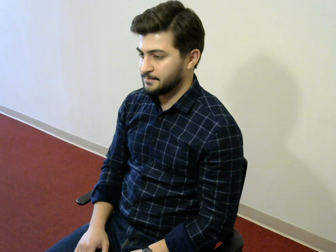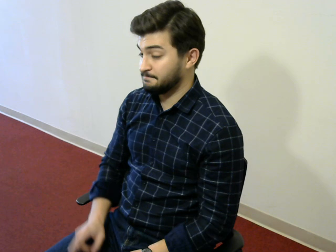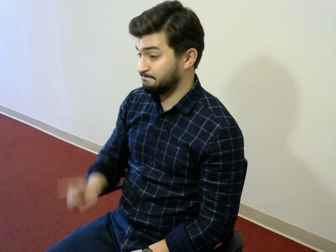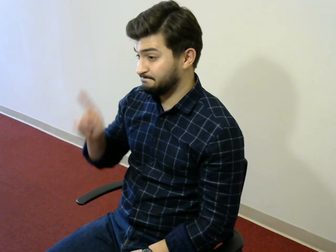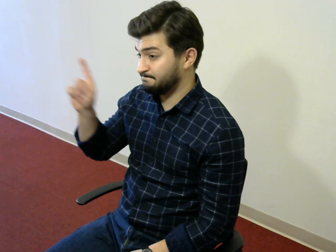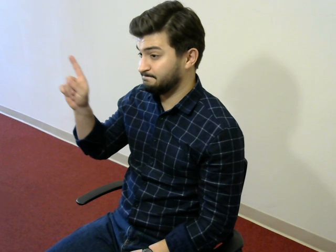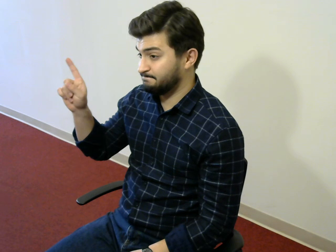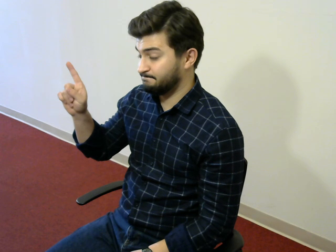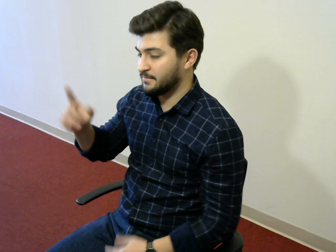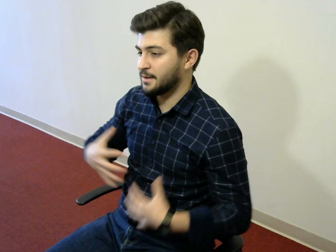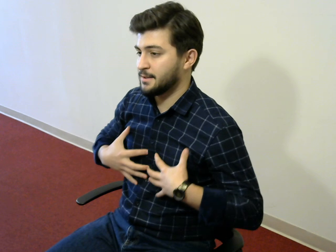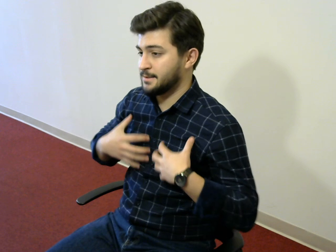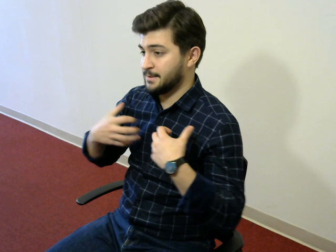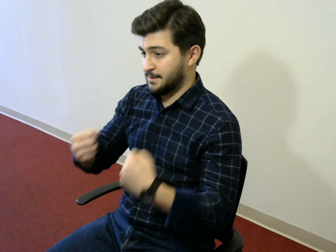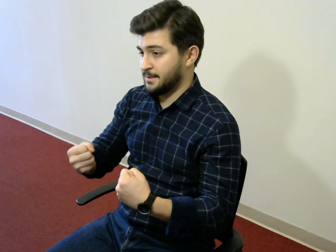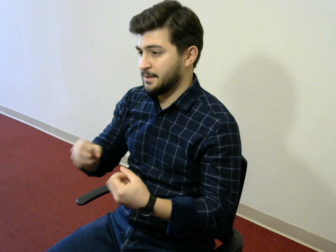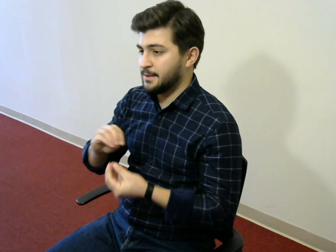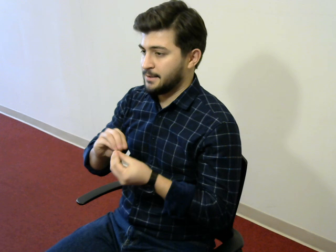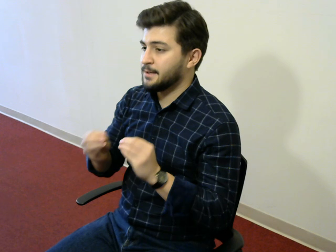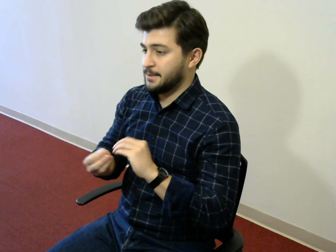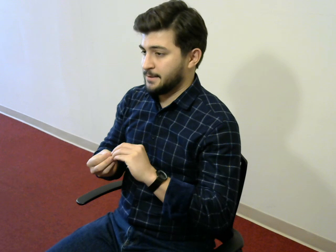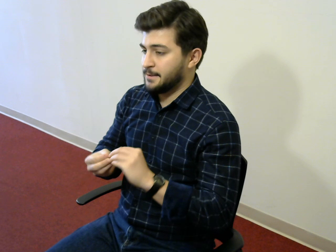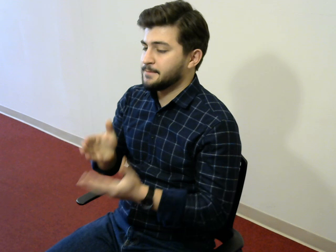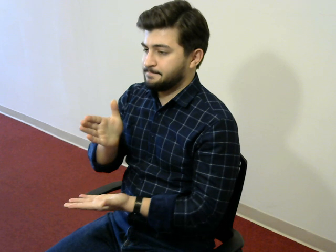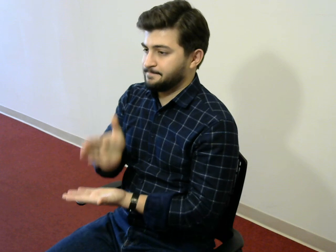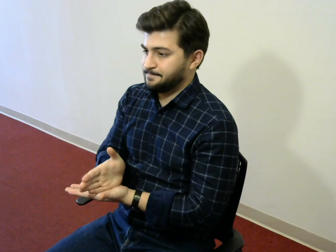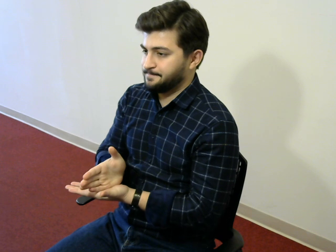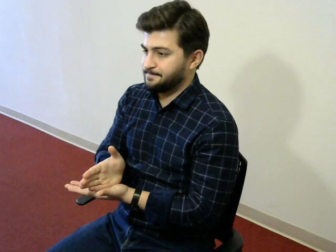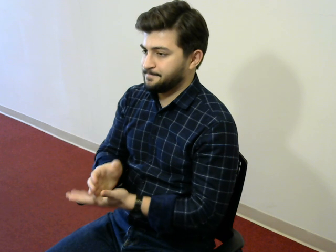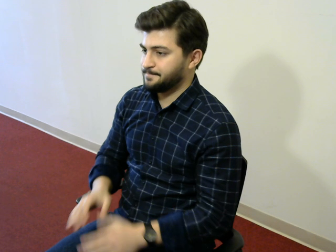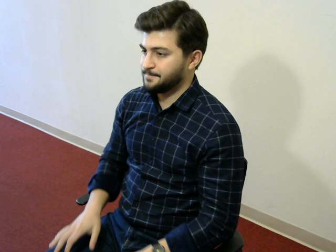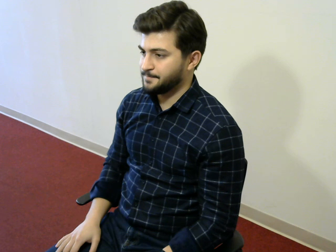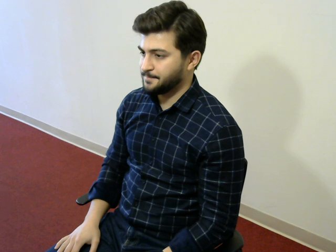Onun sağlamlıq problemi var